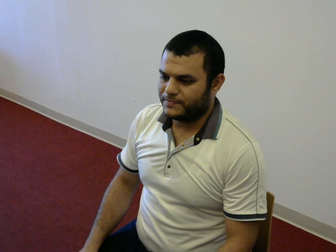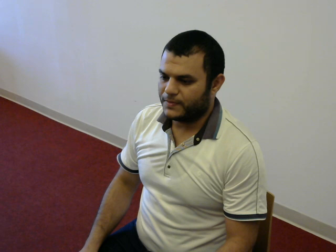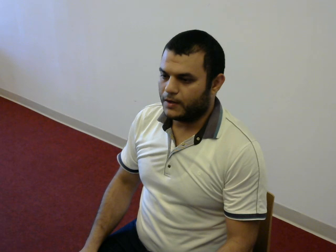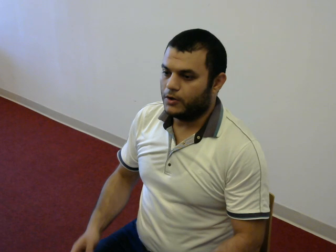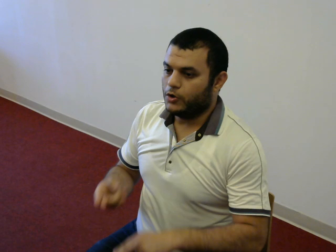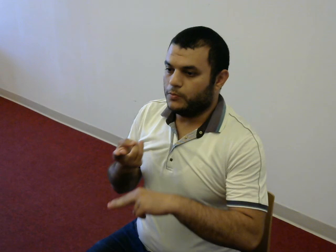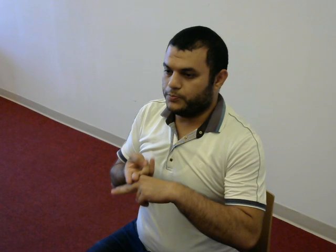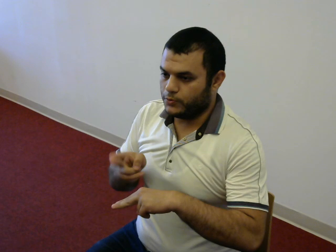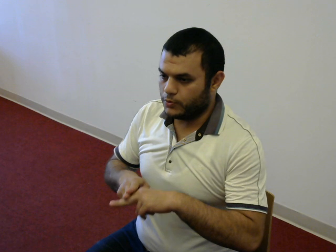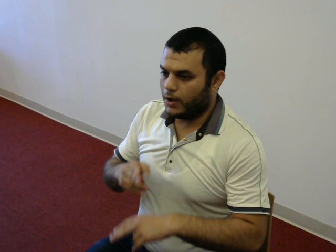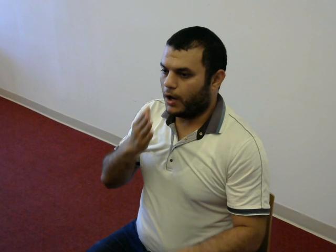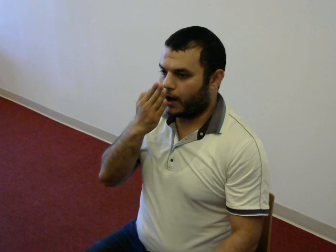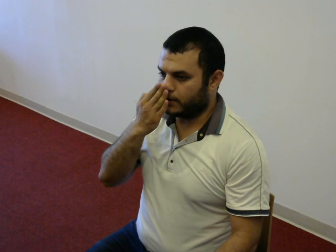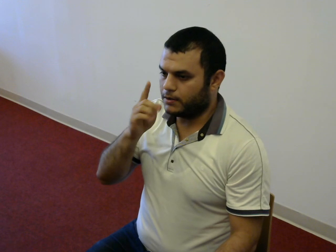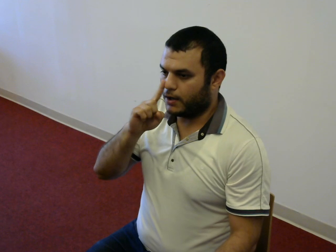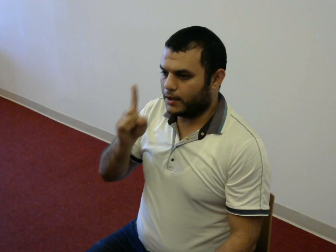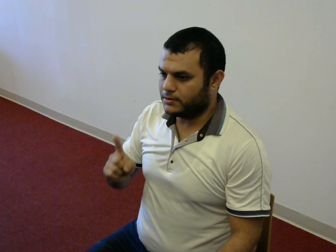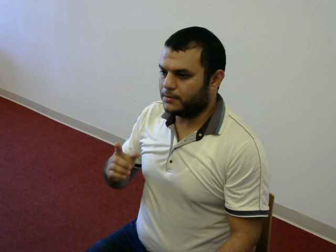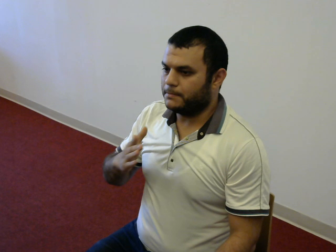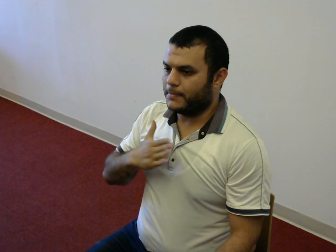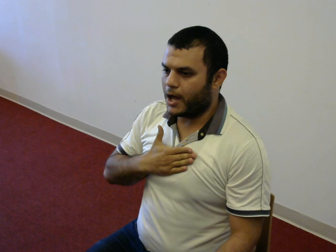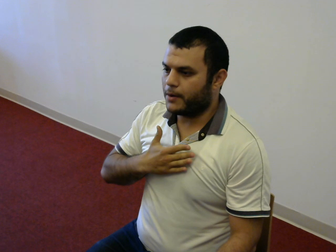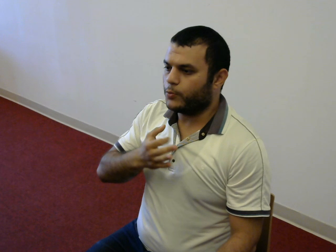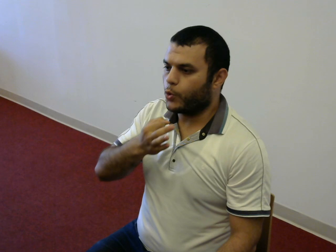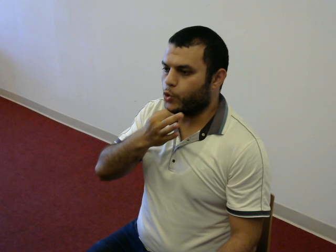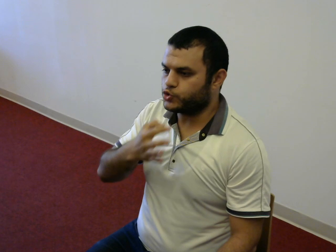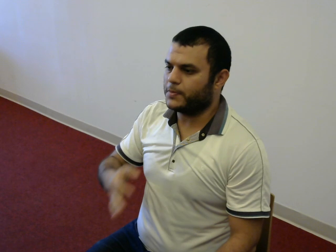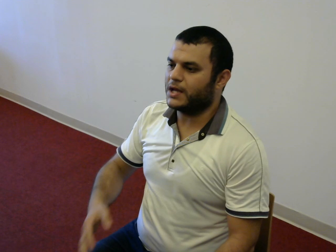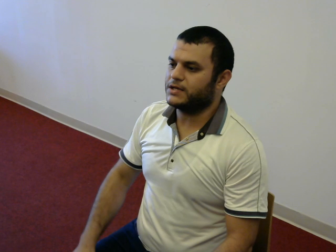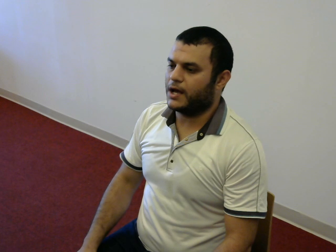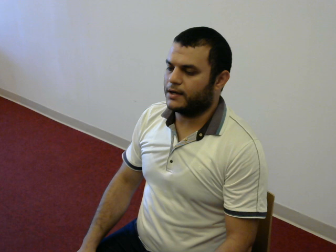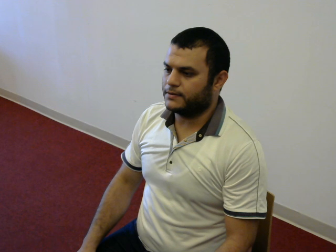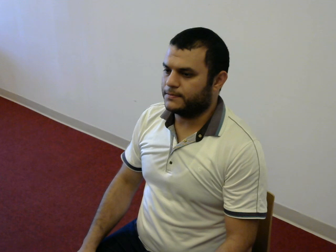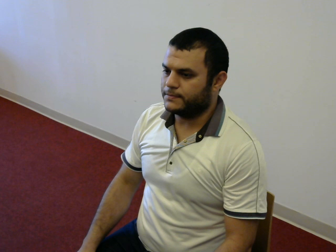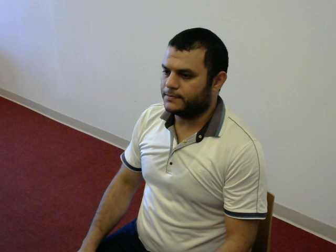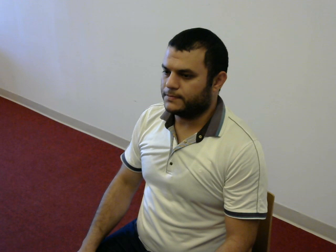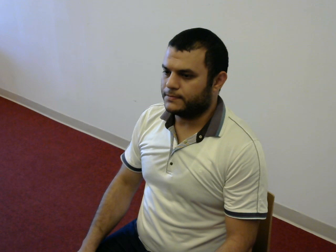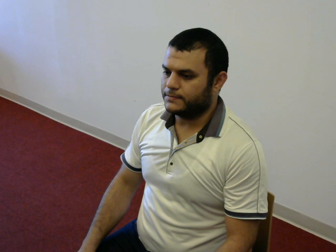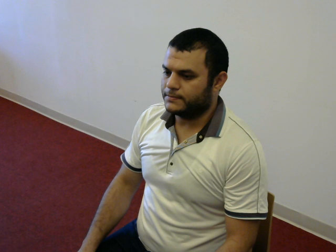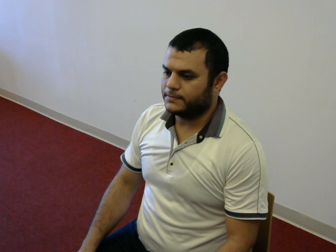Bu ətir mənim xoşuma gəlir